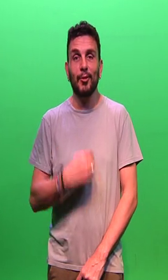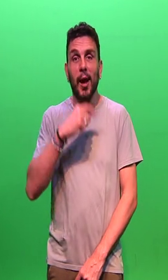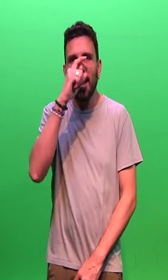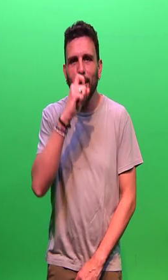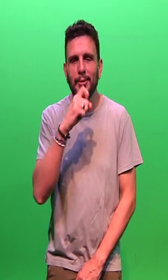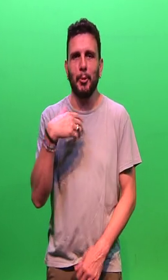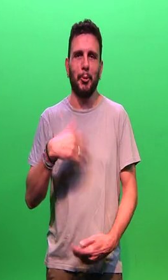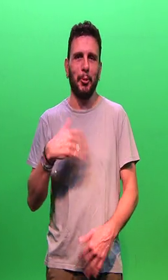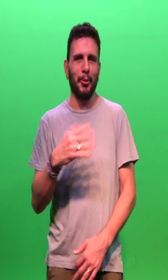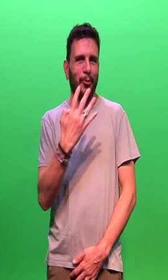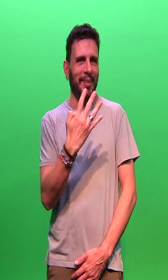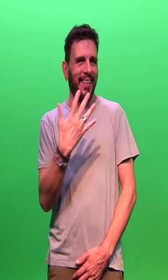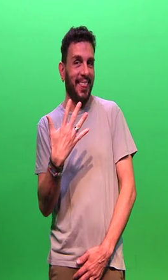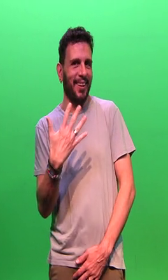Quants anys tinc? Ui, quaranta-cinc.